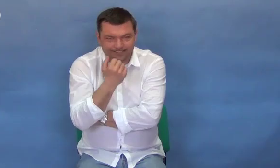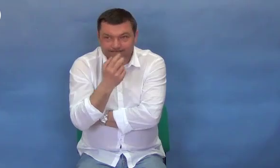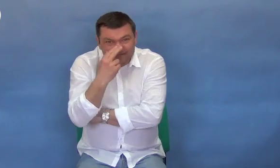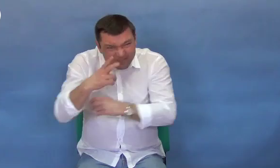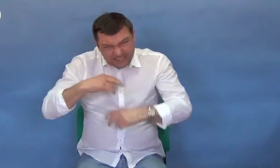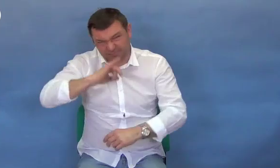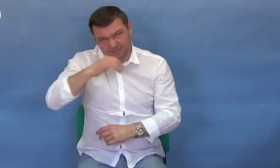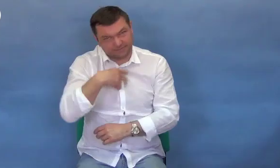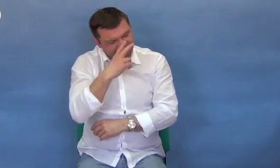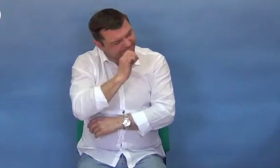Jeździłem na wczasy, ale nigdy nie widziałem.